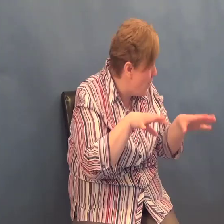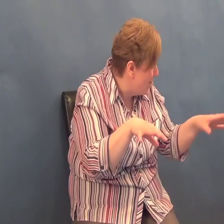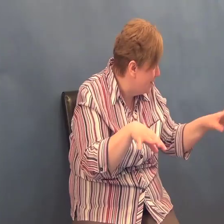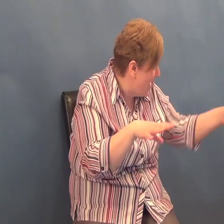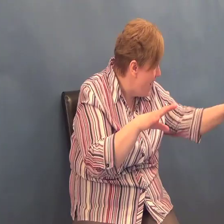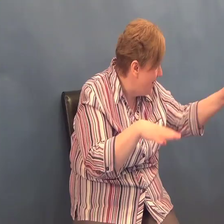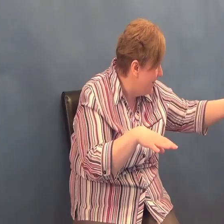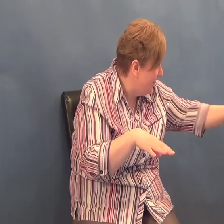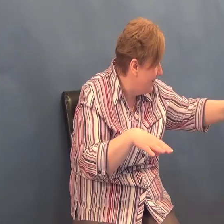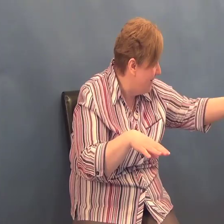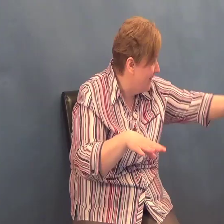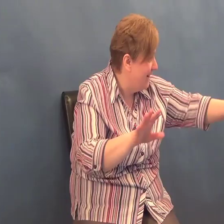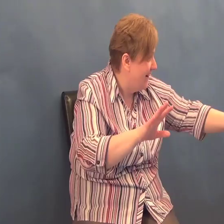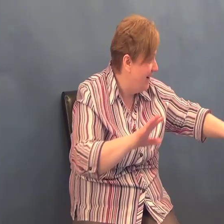Hej!